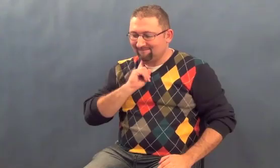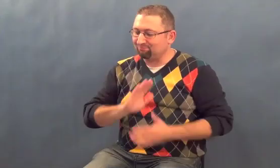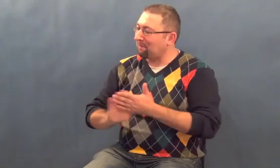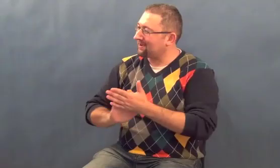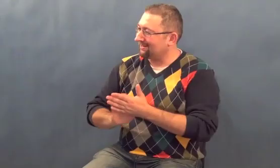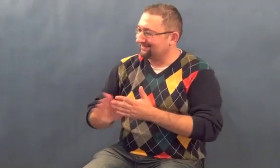Przepraszam.